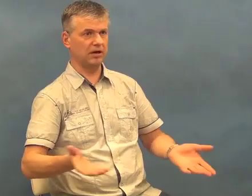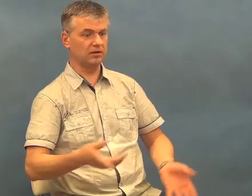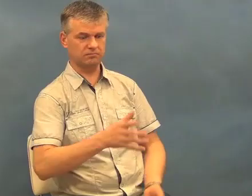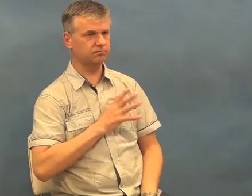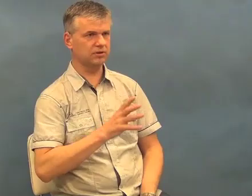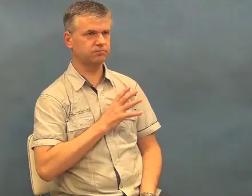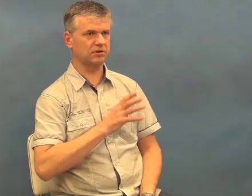To niebezpieczne.